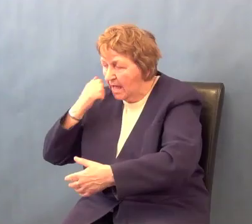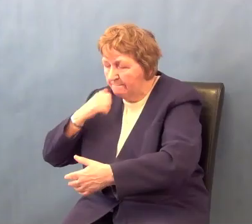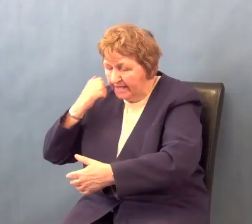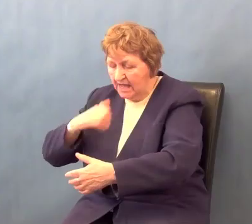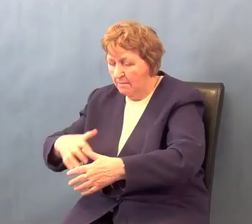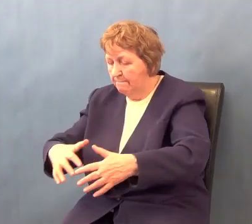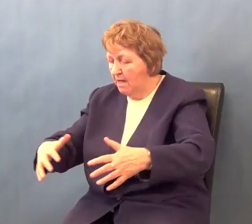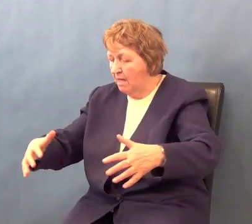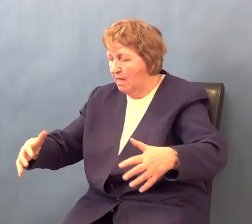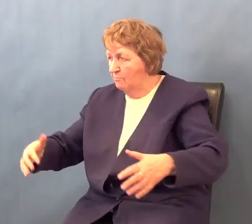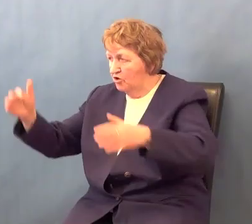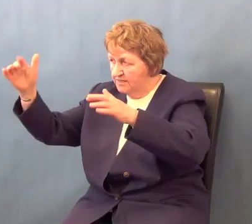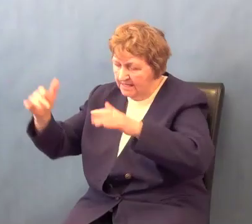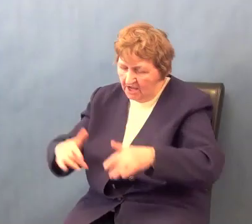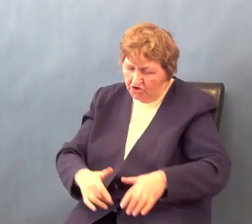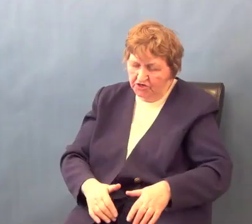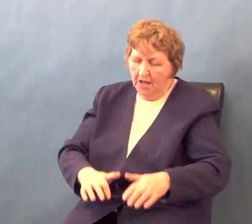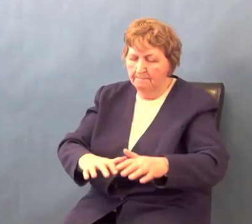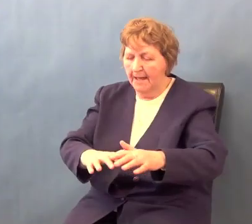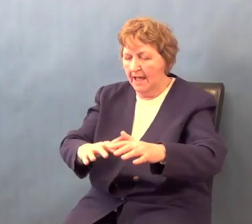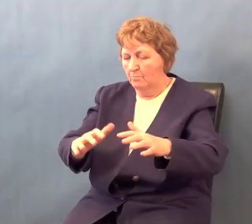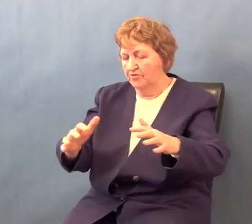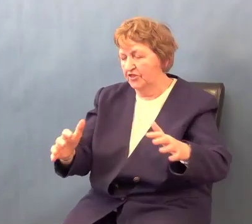Dużo jabłek schować do fartucha i zawiązał go.